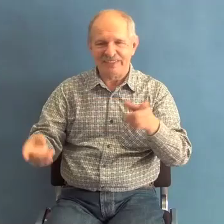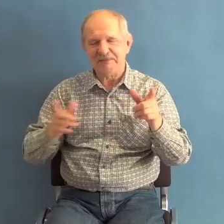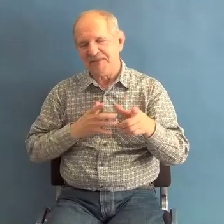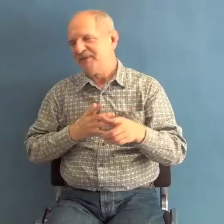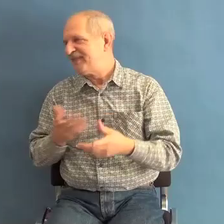Uwaga, to niebezpieczne.